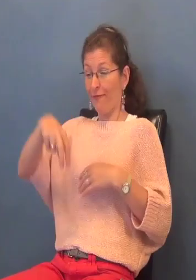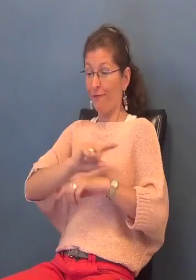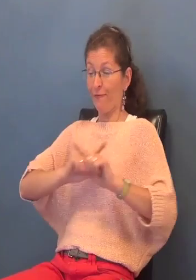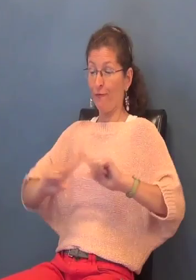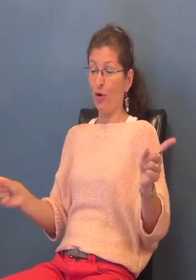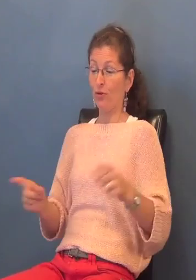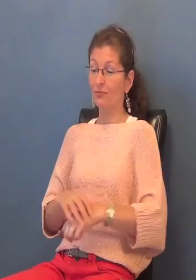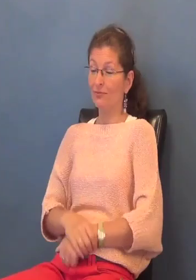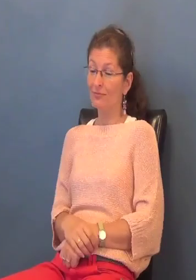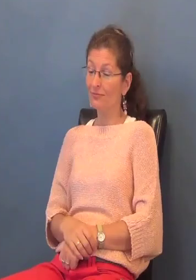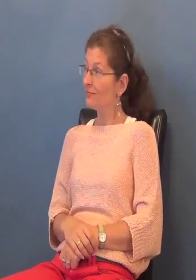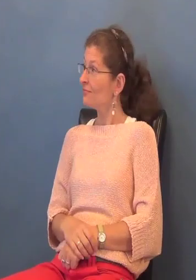Nie wolno tam wchodzić.